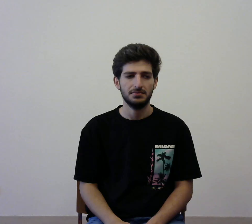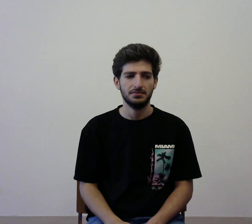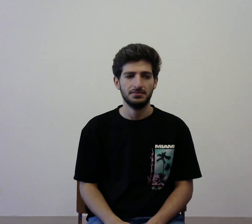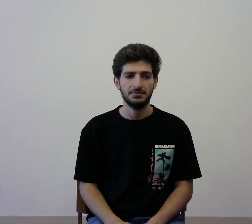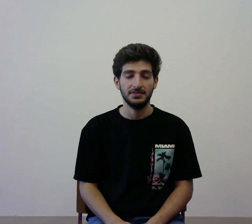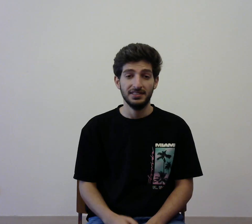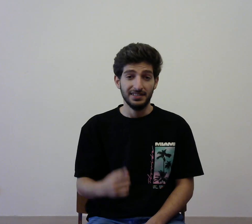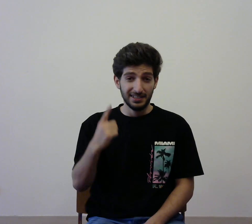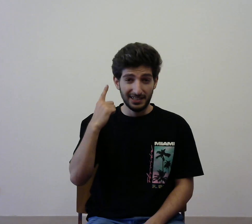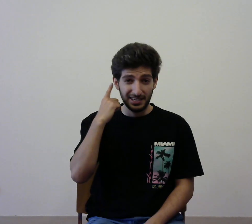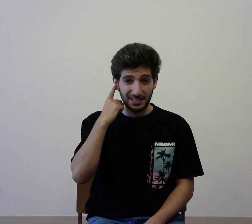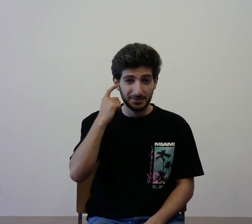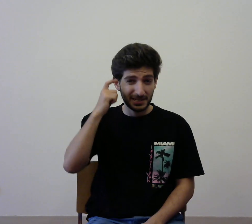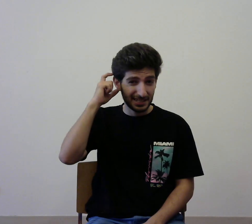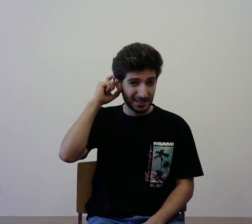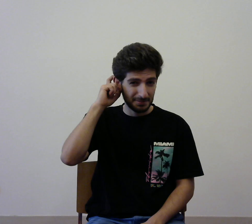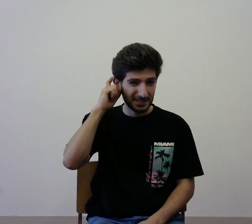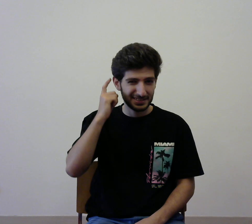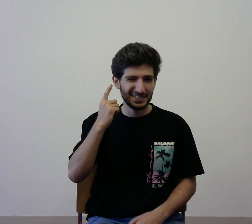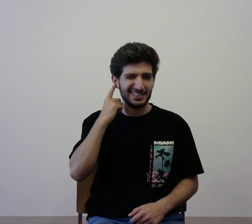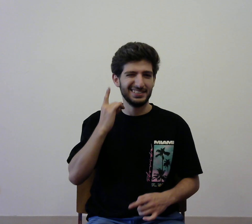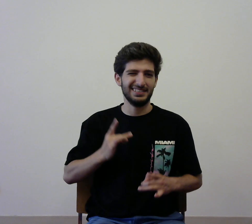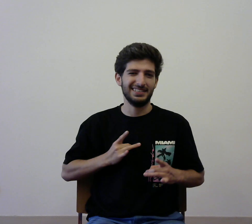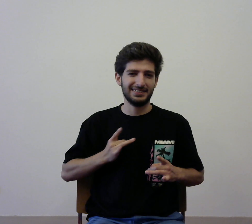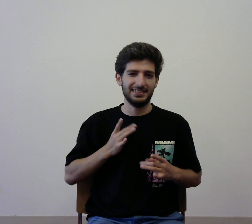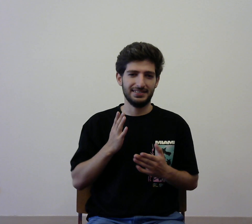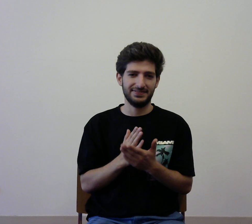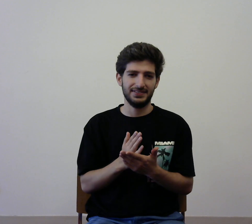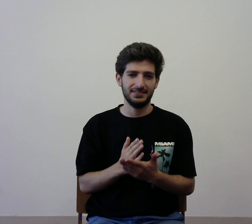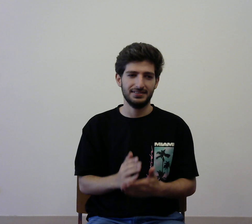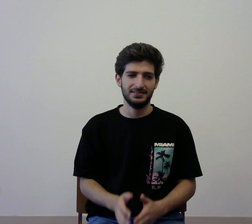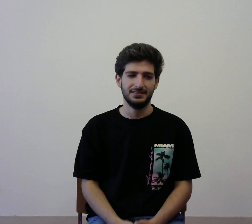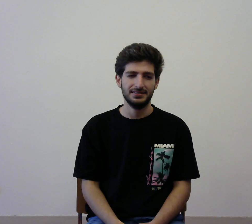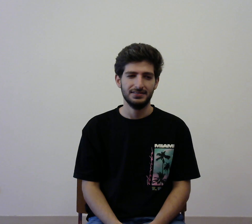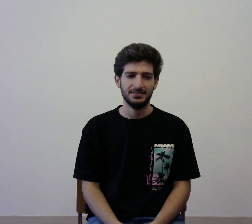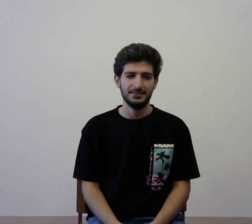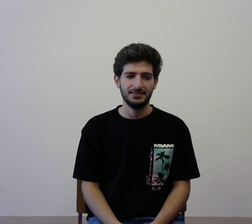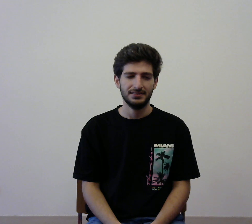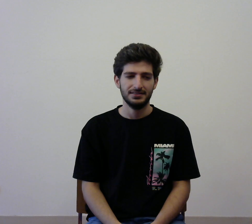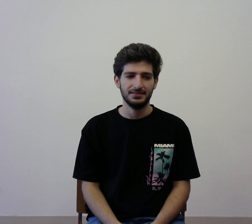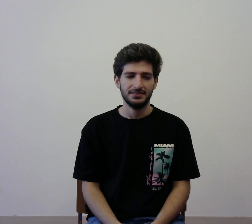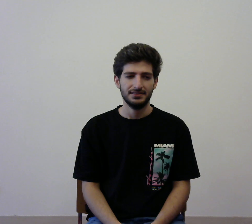Eşitmə aparatımın nasazlığı var